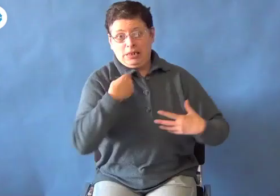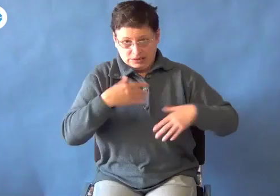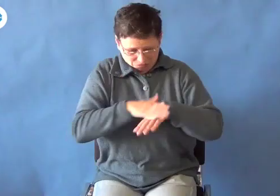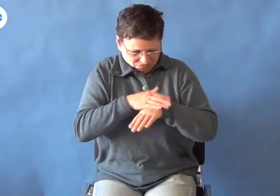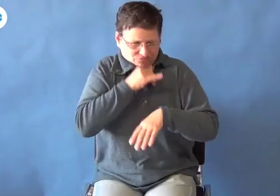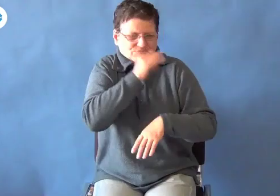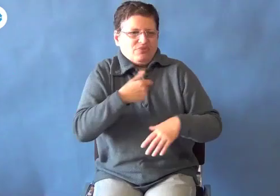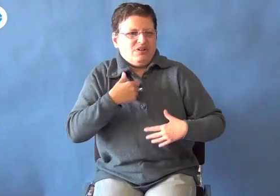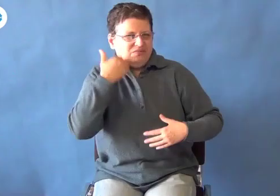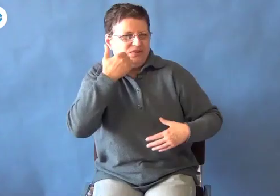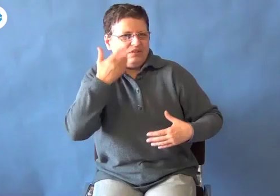Ja nie mogłabym chodzić nago.